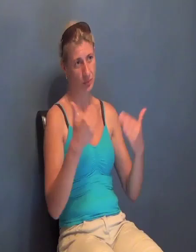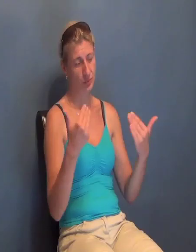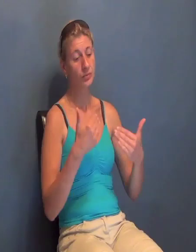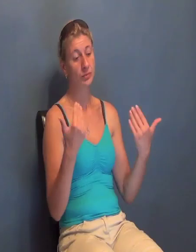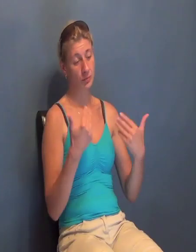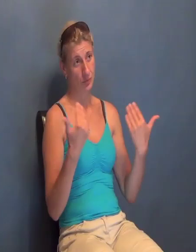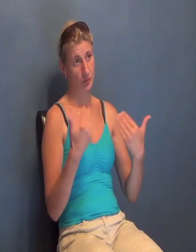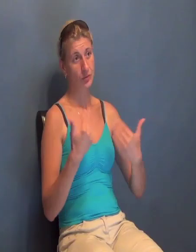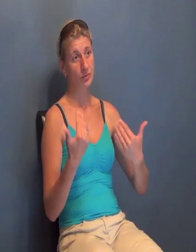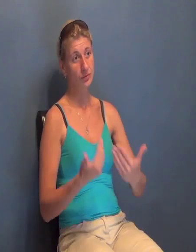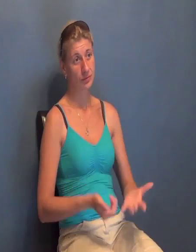Może, może.